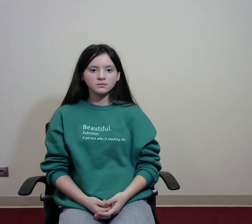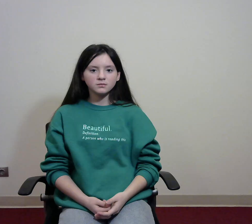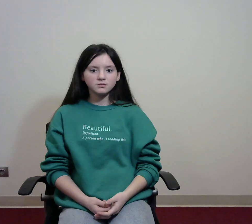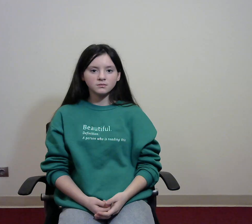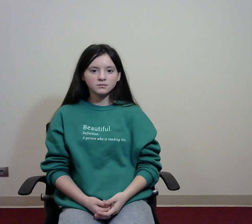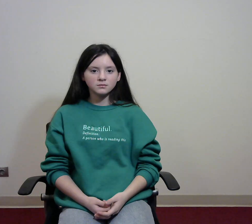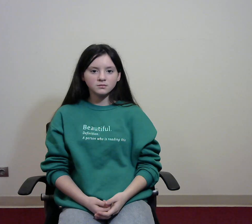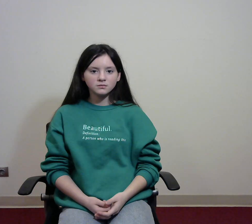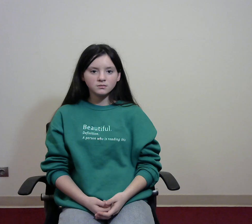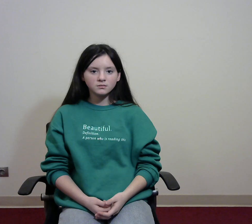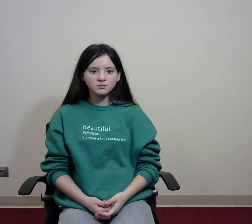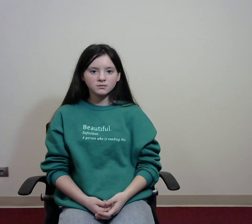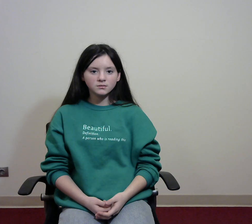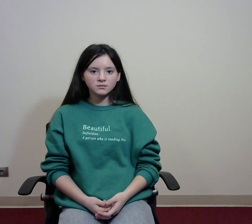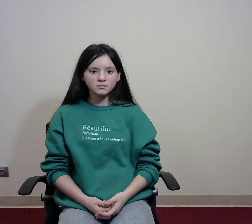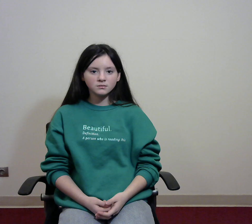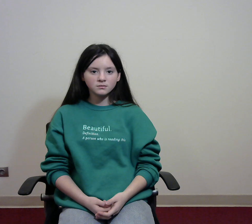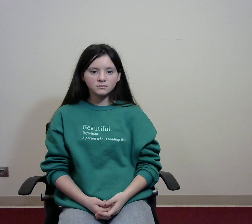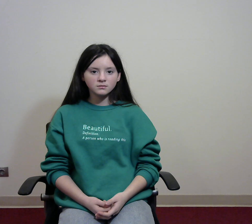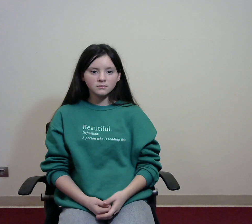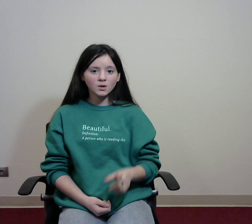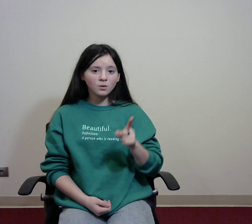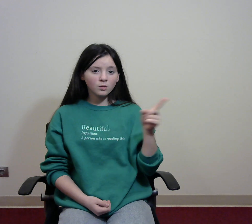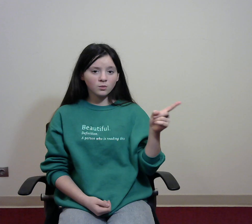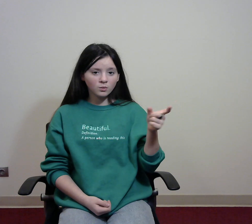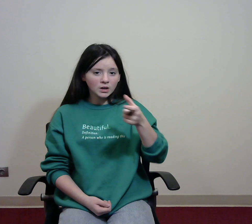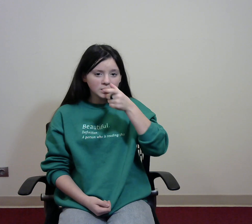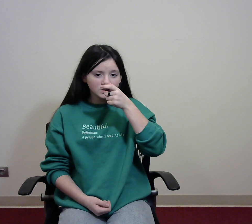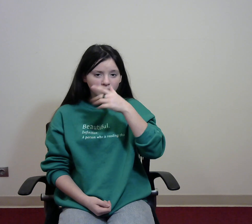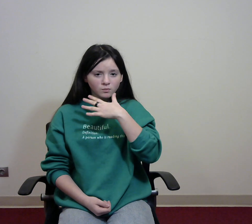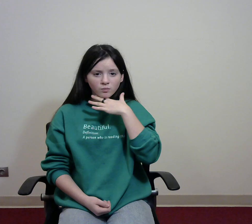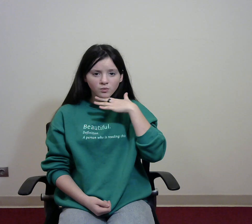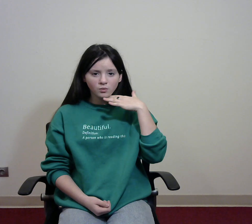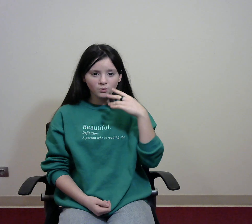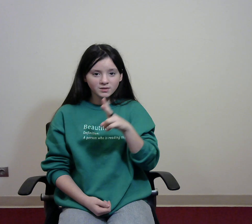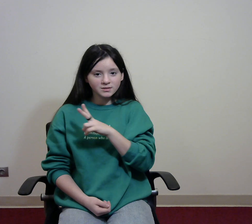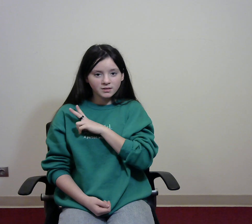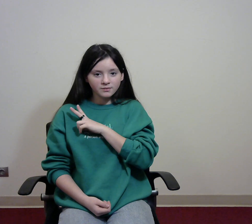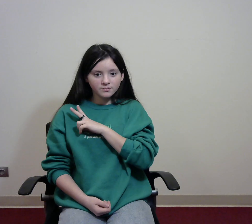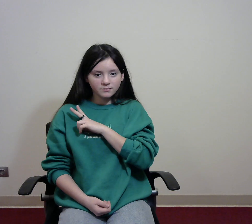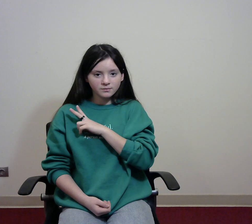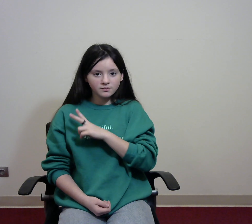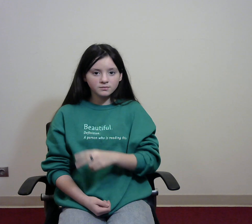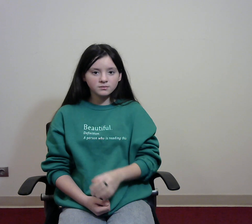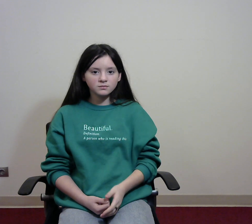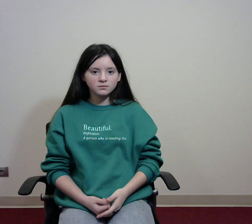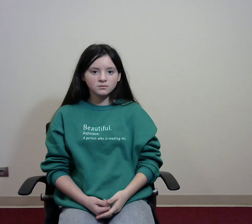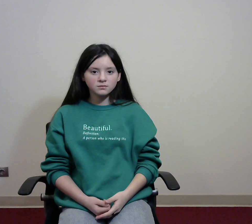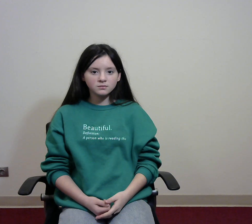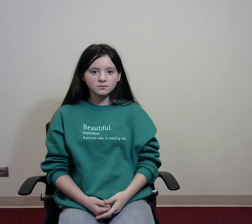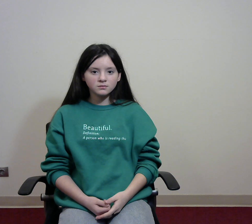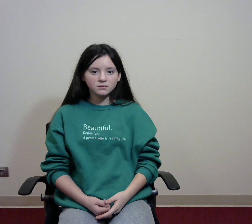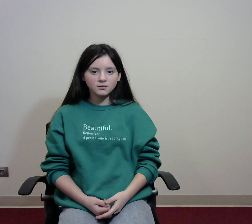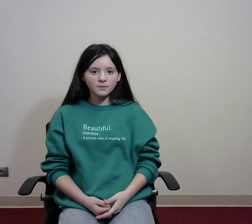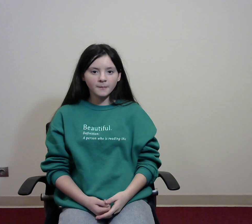O itləri çox sevir